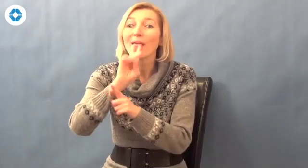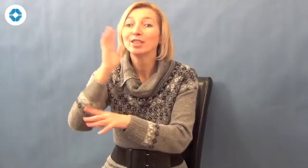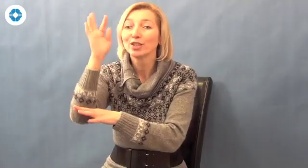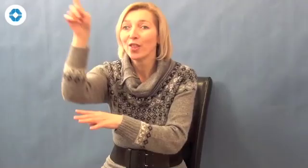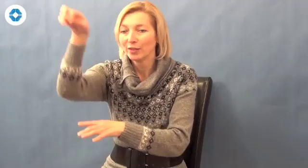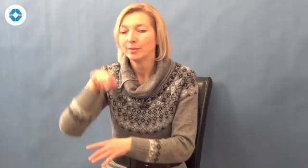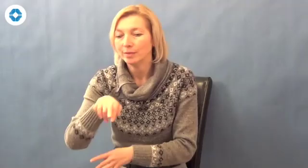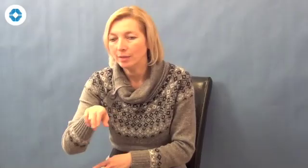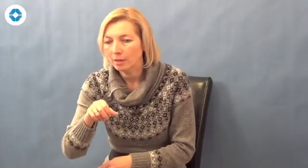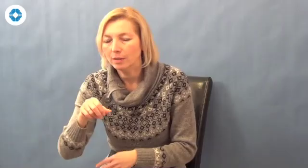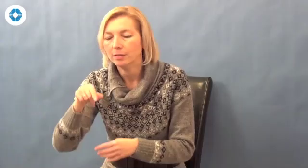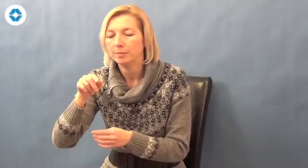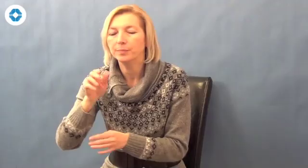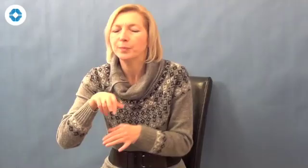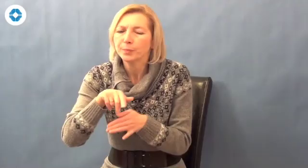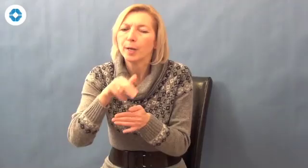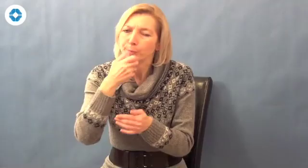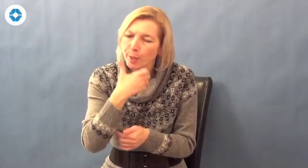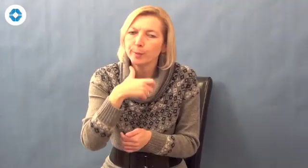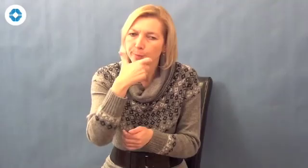Idą, nie, idą i jedzą gruszki.